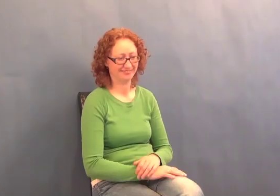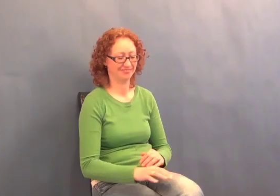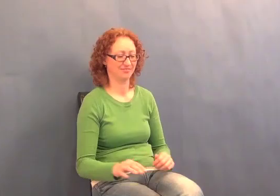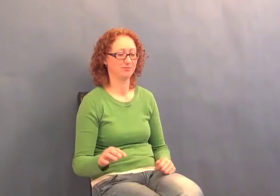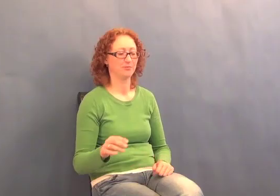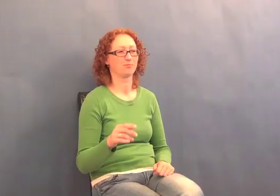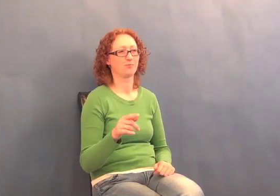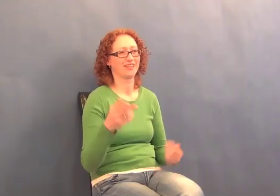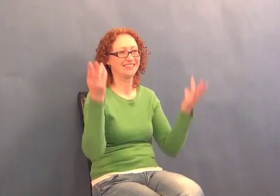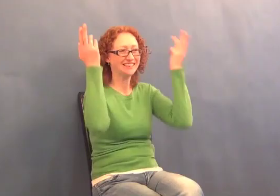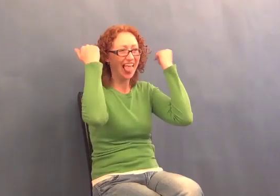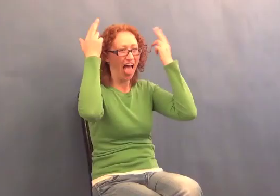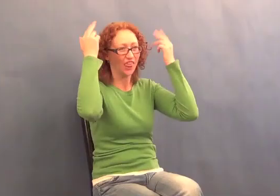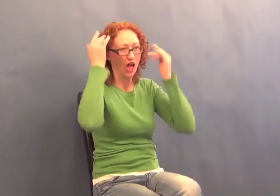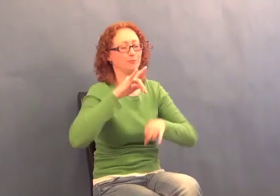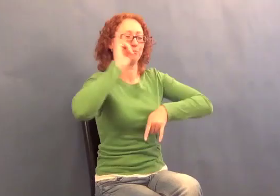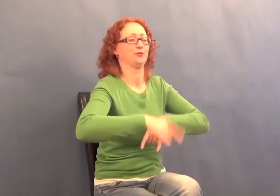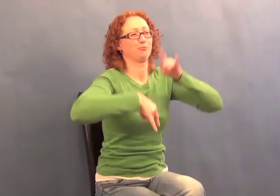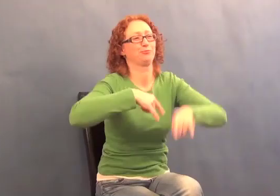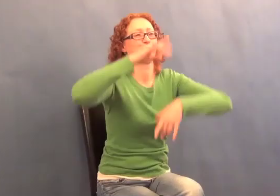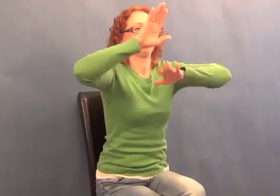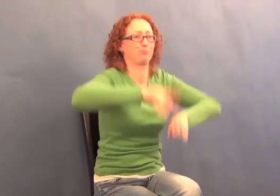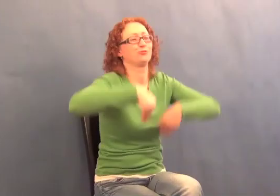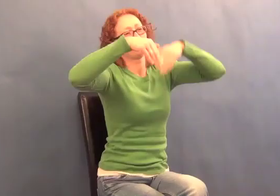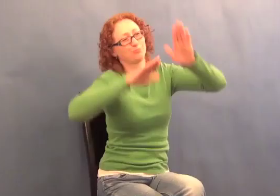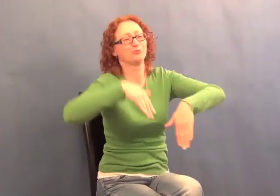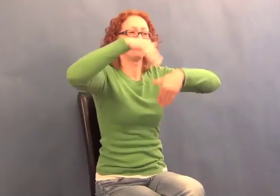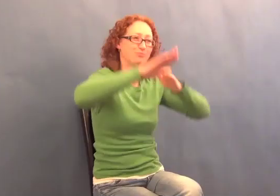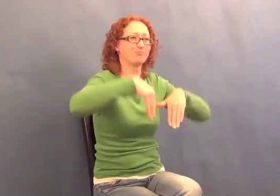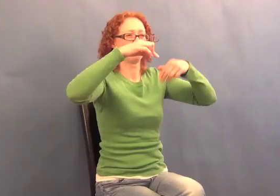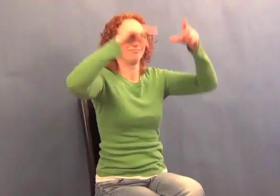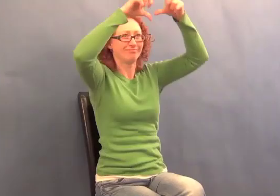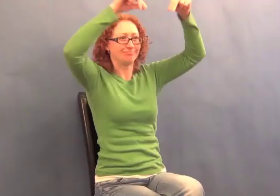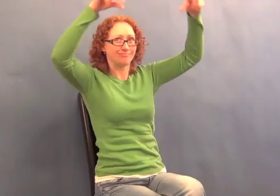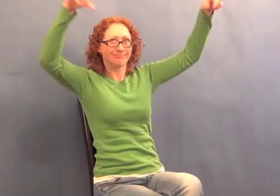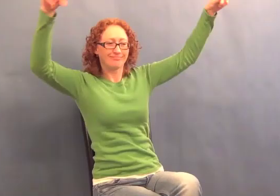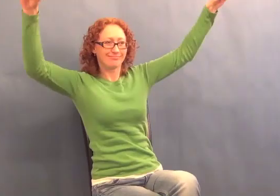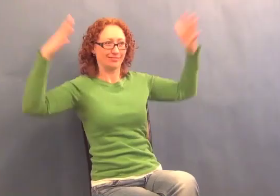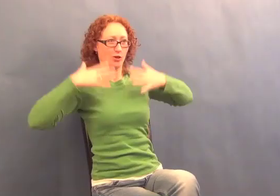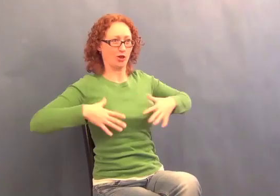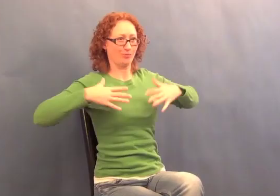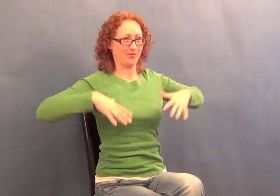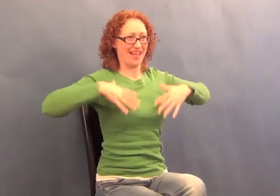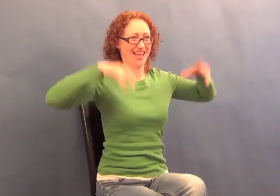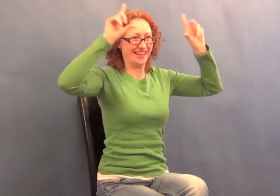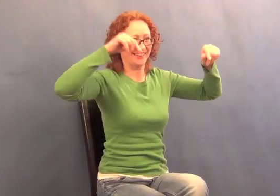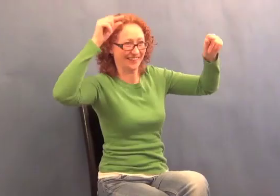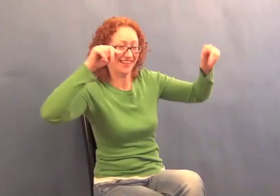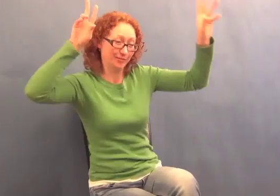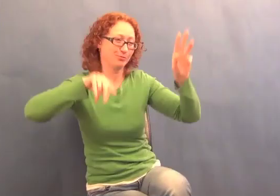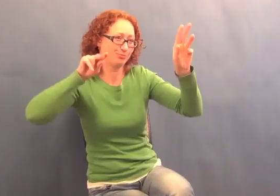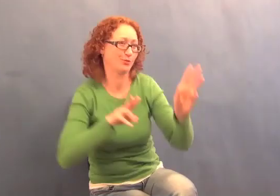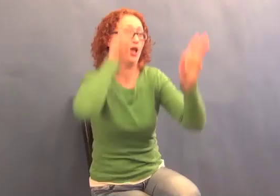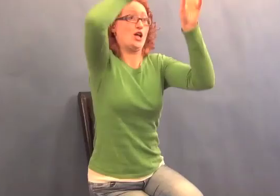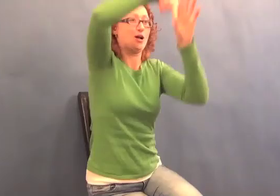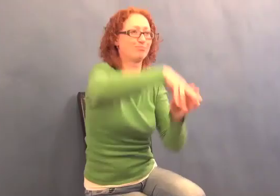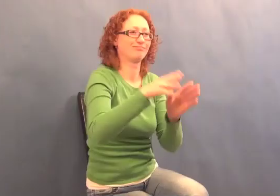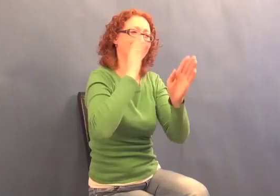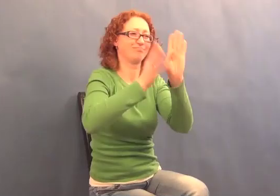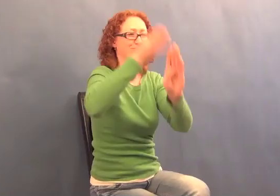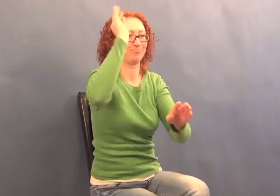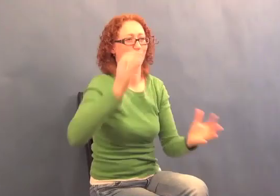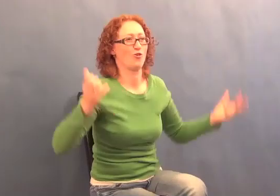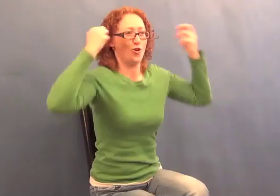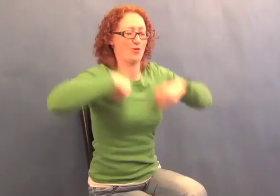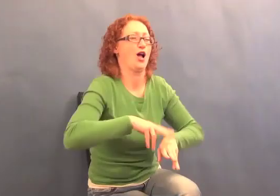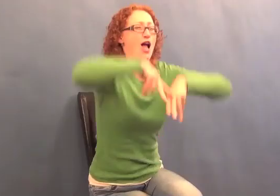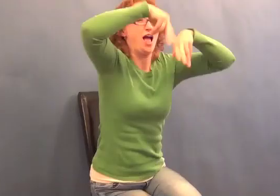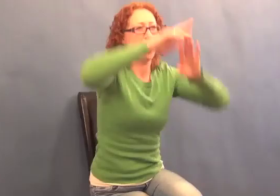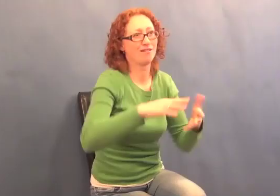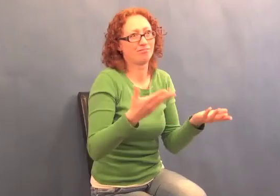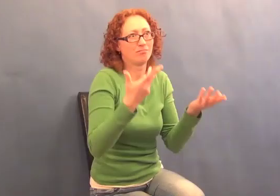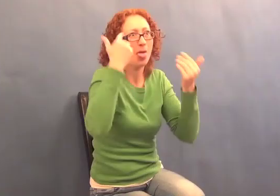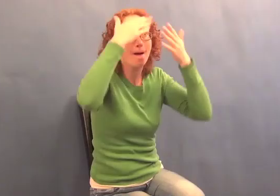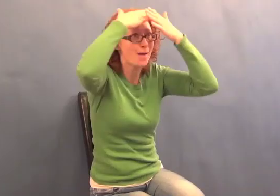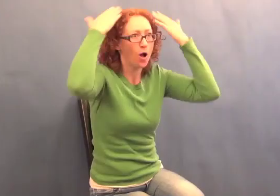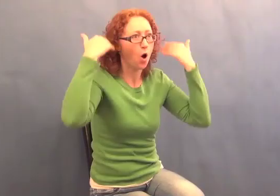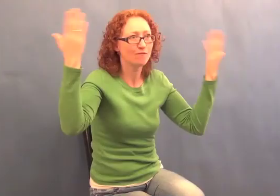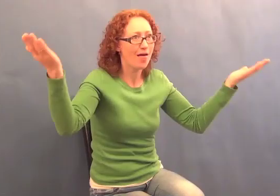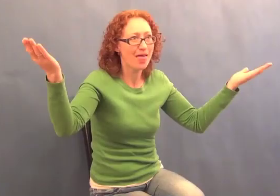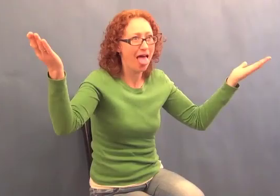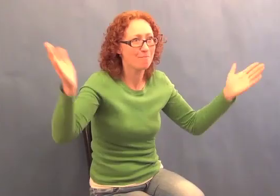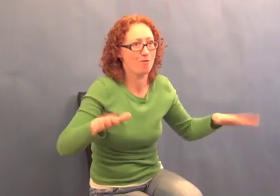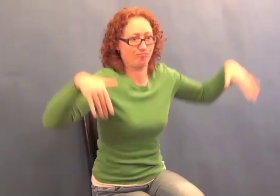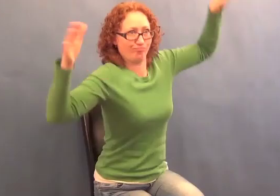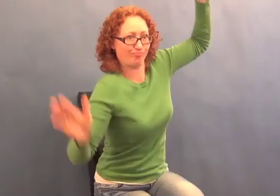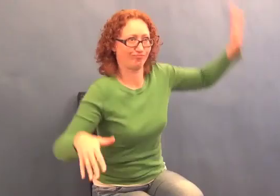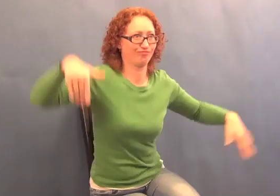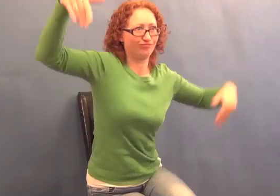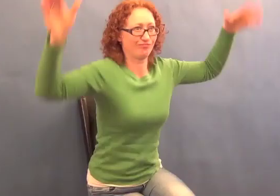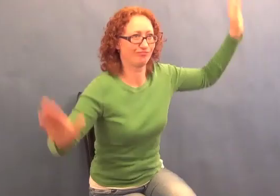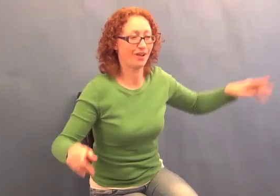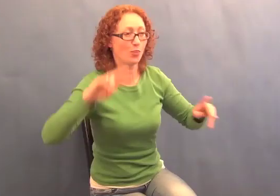Biegał sobie zając i wskoczył w ubranie, które było rozwieszone na sznurze. Samo ruszające się ubranie, bez głowy, wygląda jak duch.